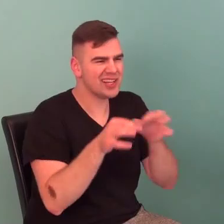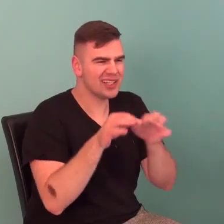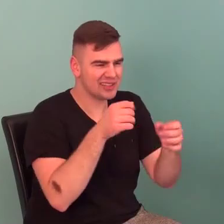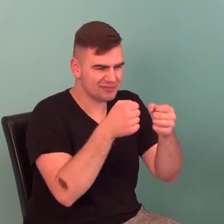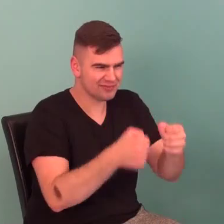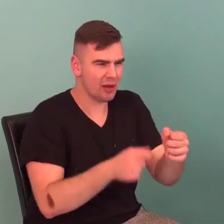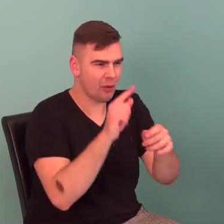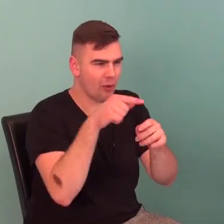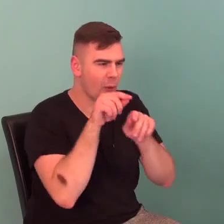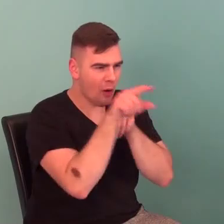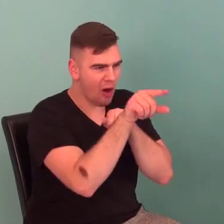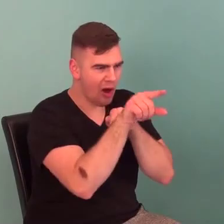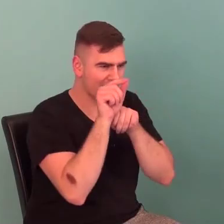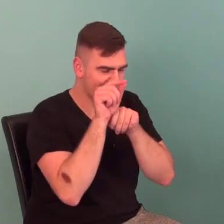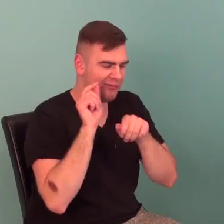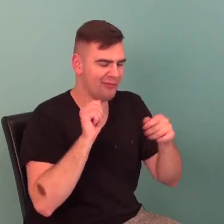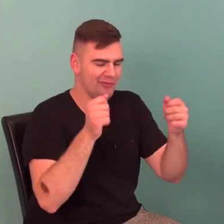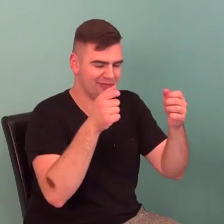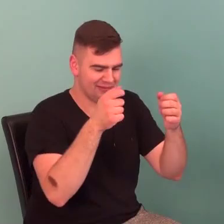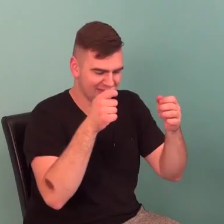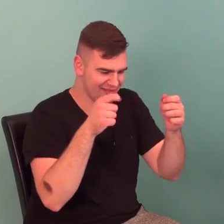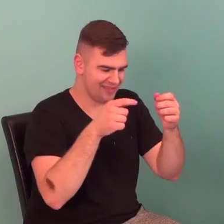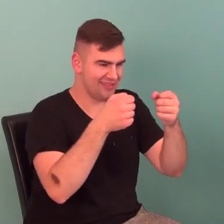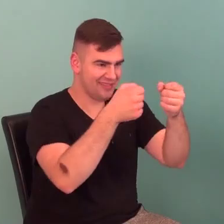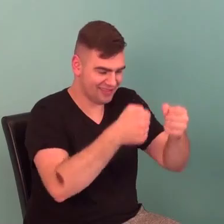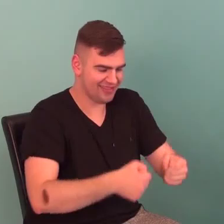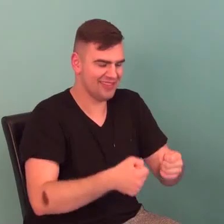Z wahadłami i wyskakującym ptaszkiem.